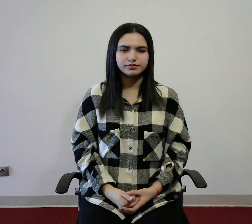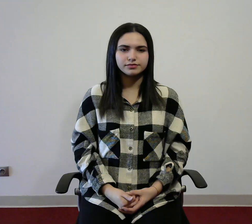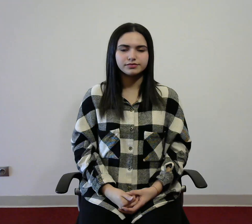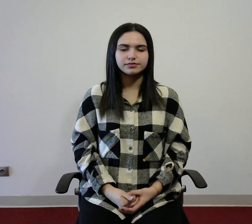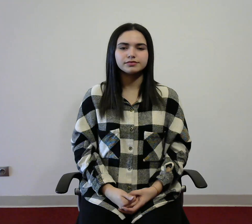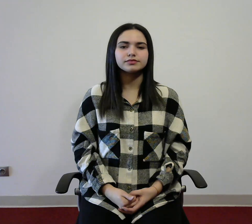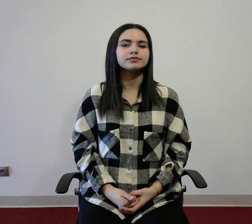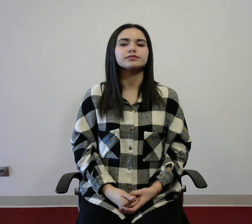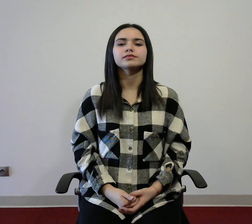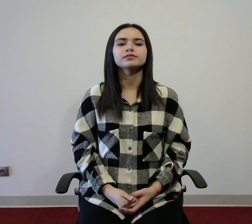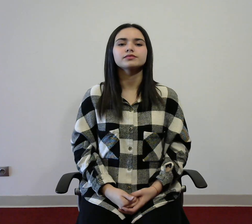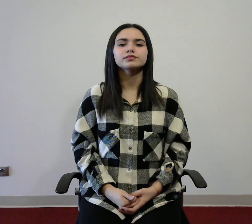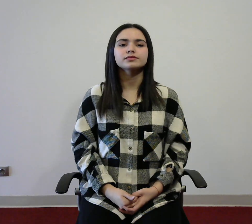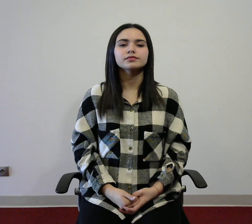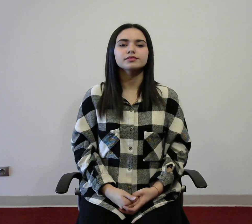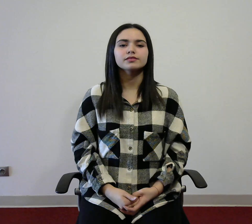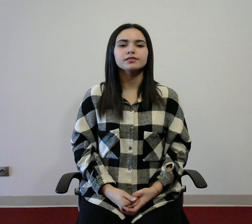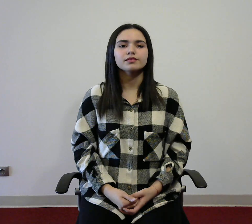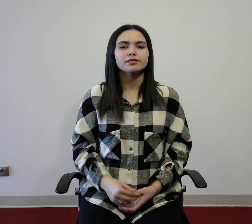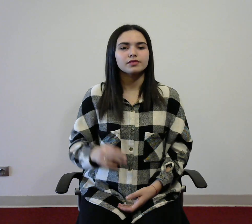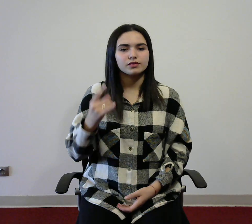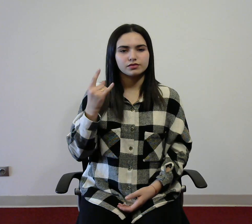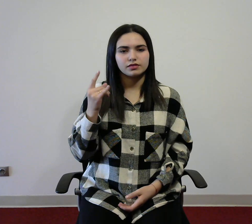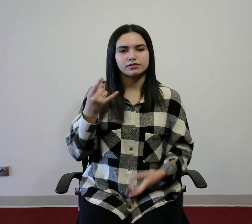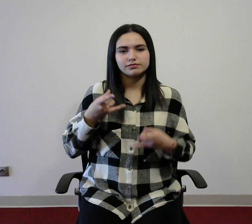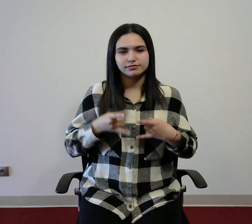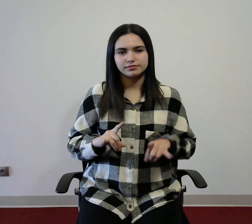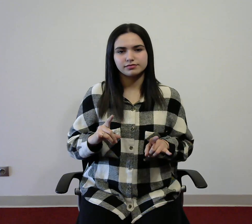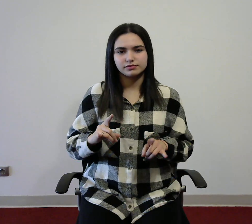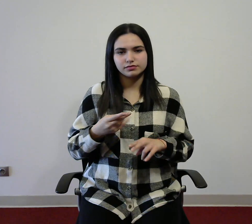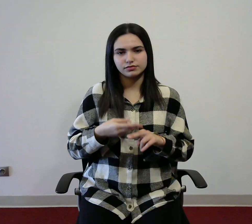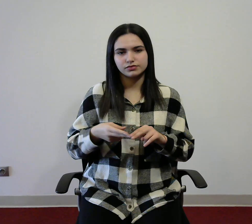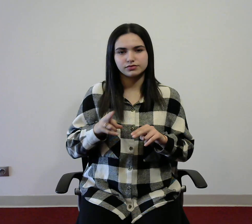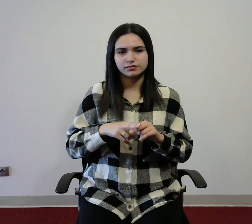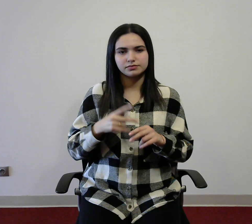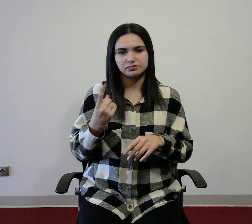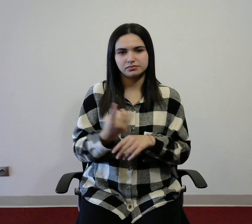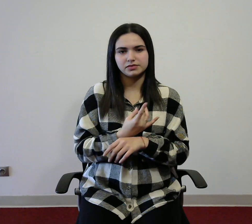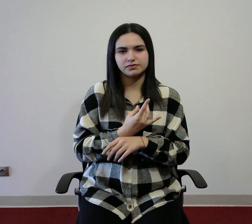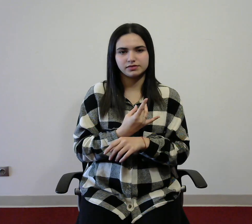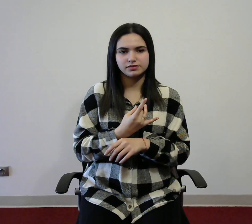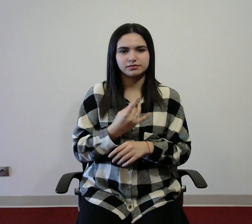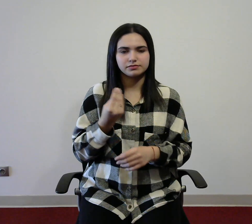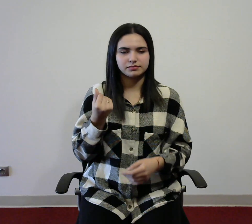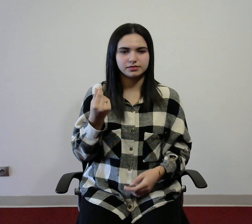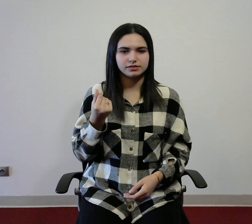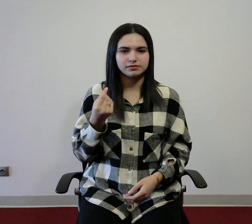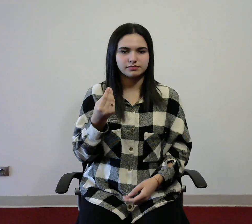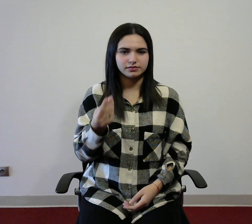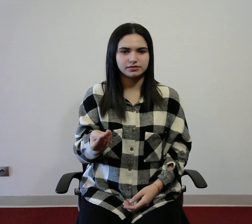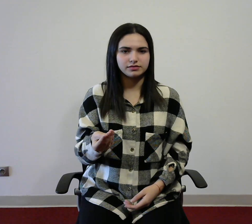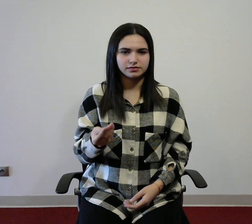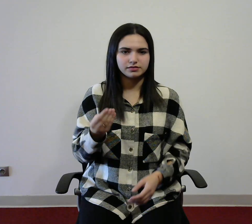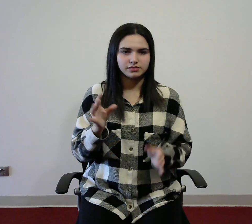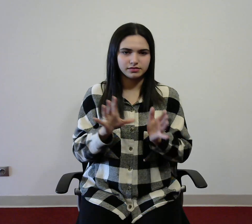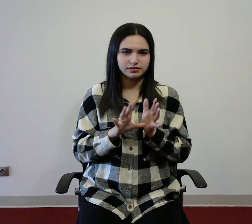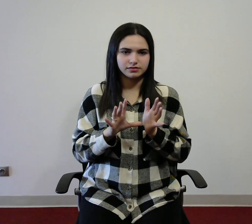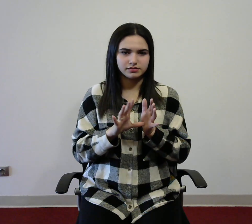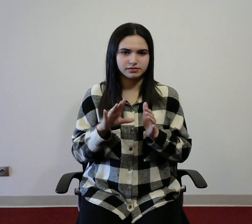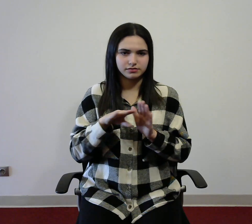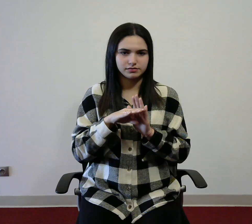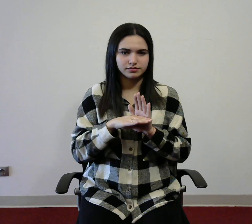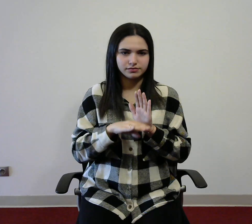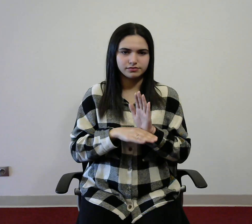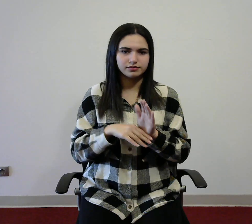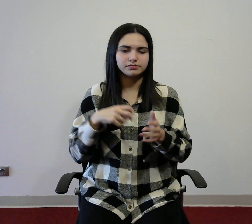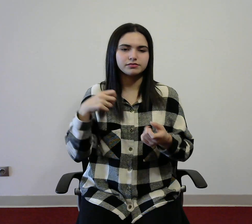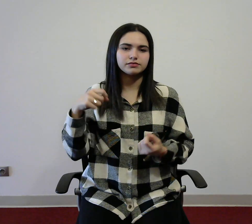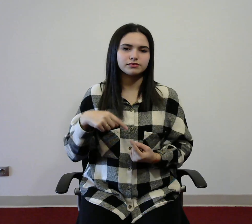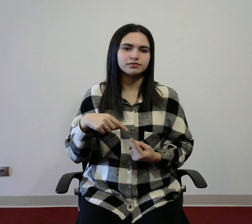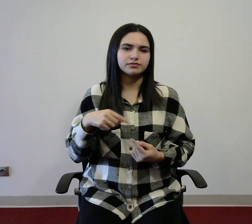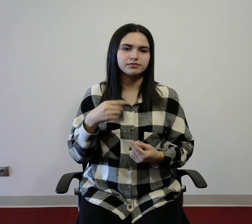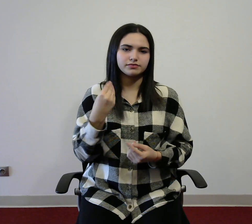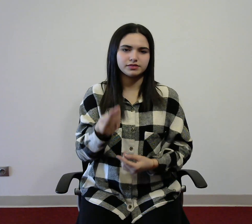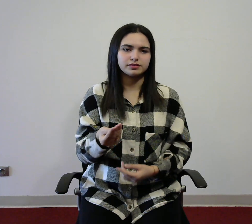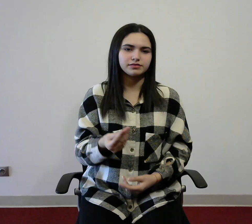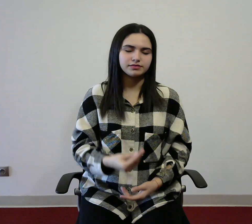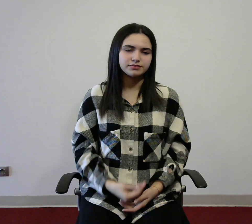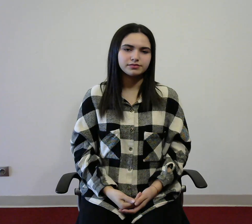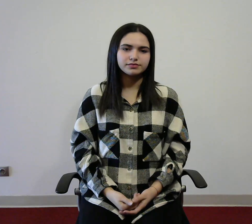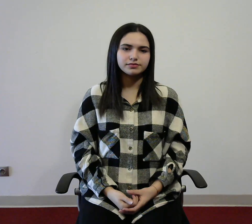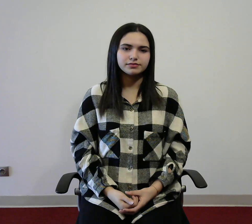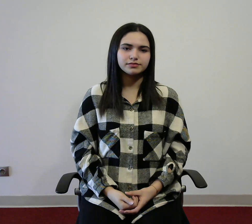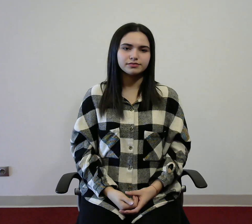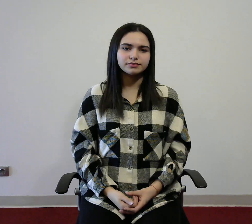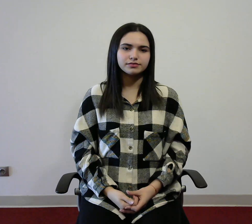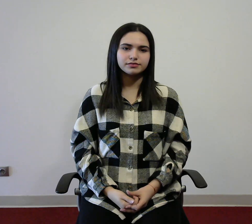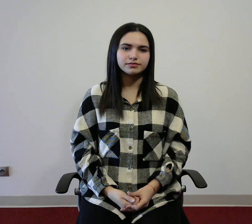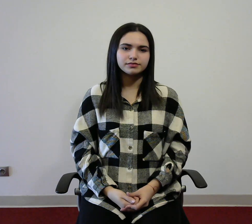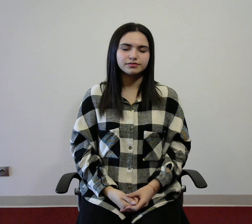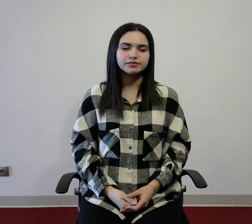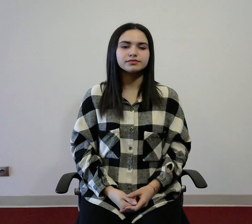Uşağın doğulmasına görə birdəfəlik məbləğin verilməsi elektron qaydaya uyğun verilir